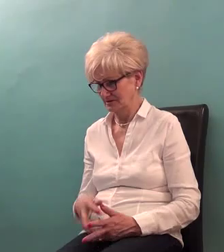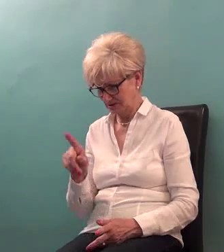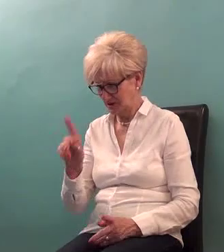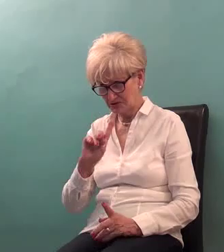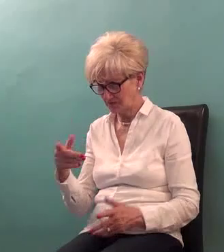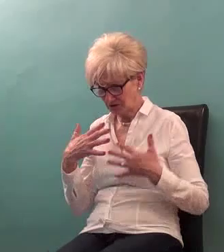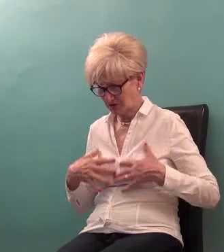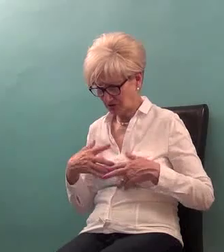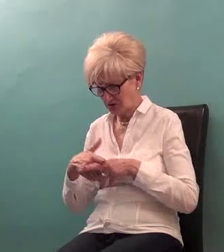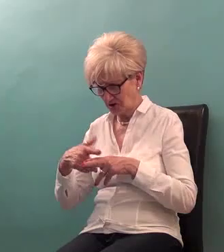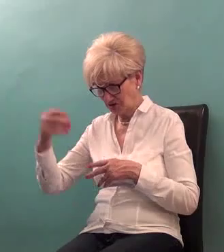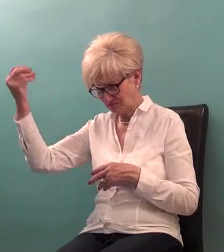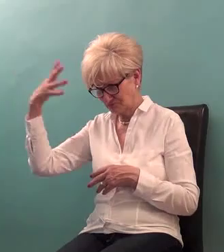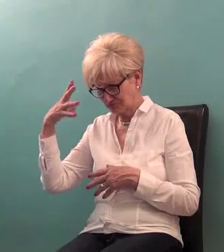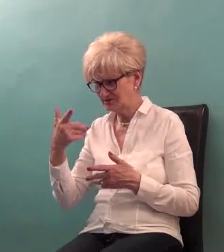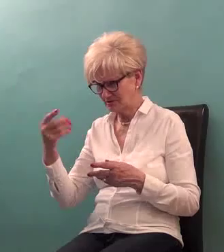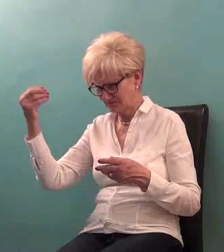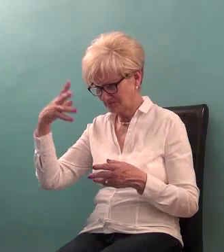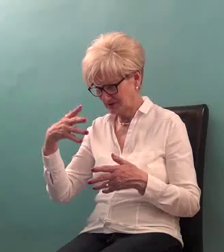Koniom nie wolno korzystać z prysznica.